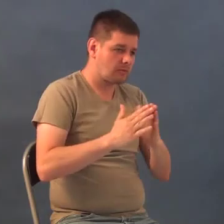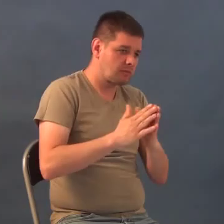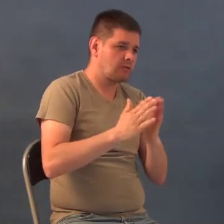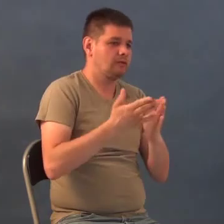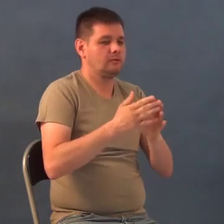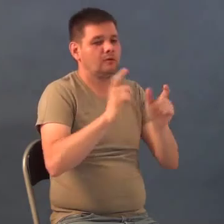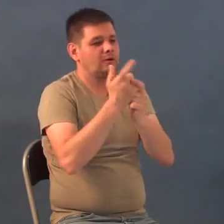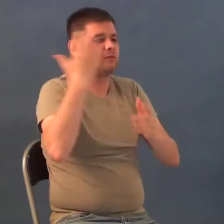Mam urlop.